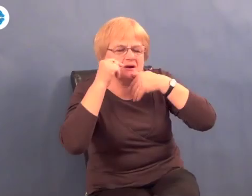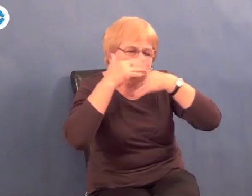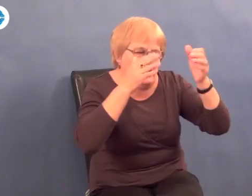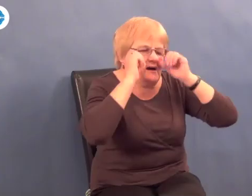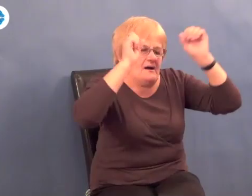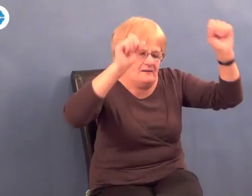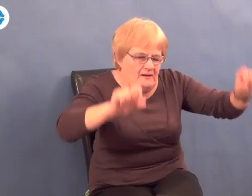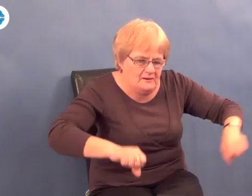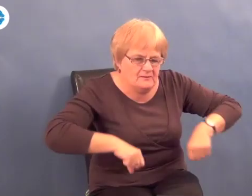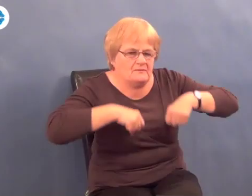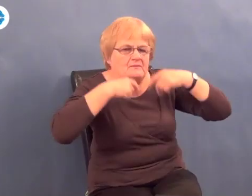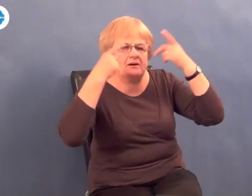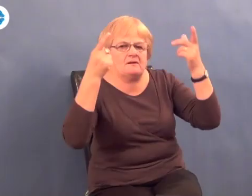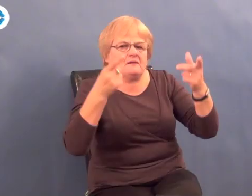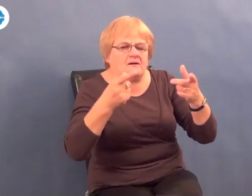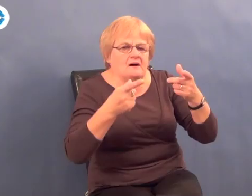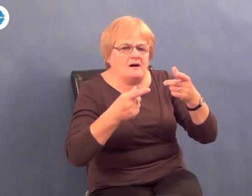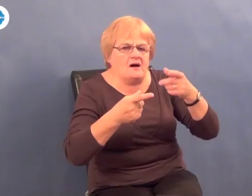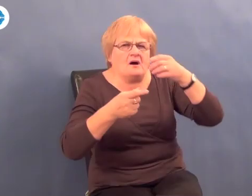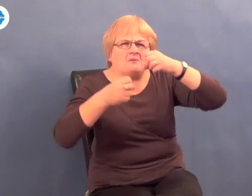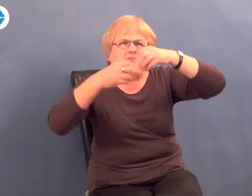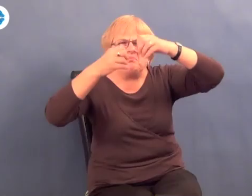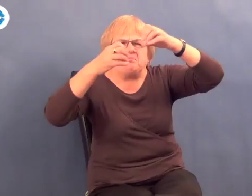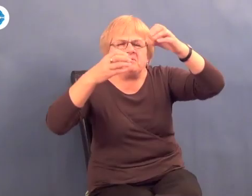Nadchodzi ranek i widać, że są syreny świetlne.